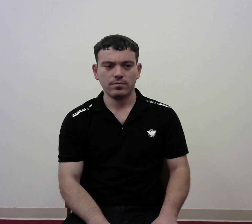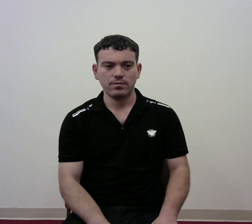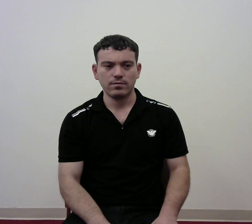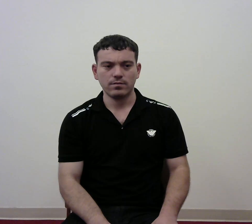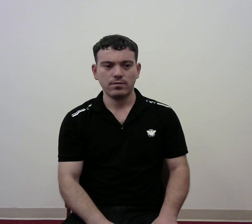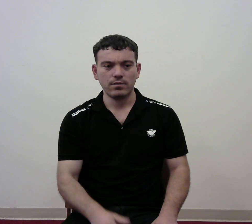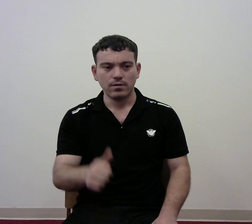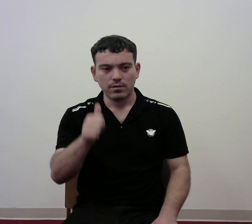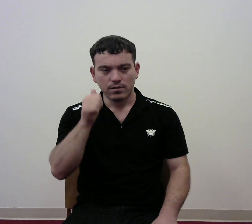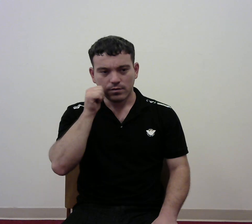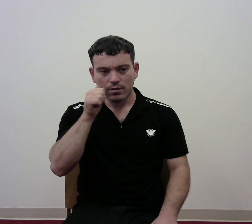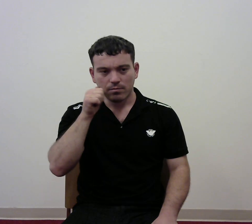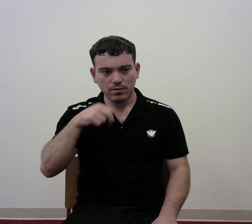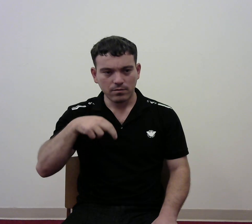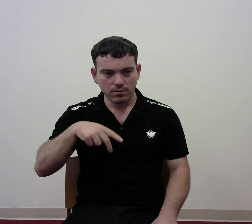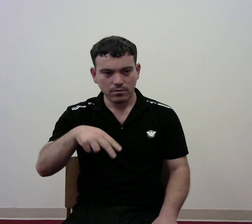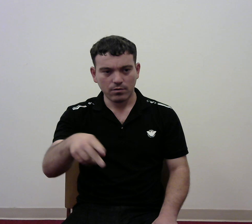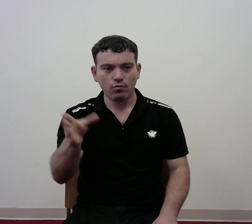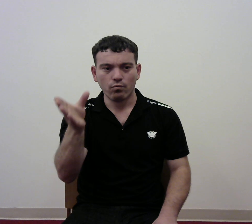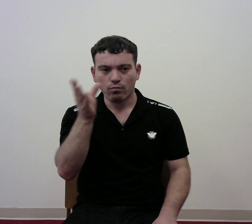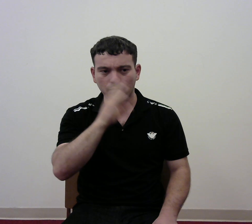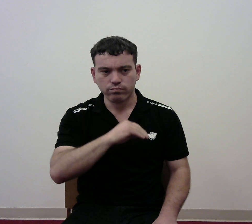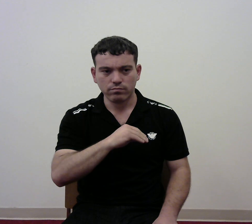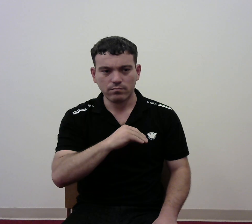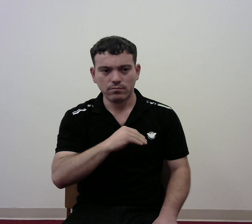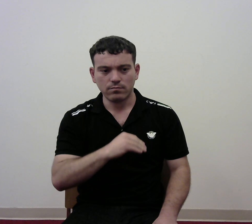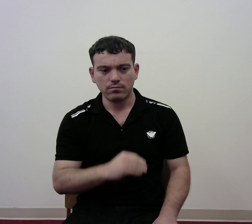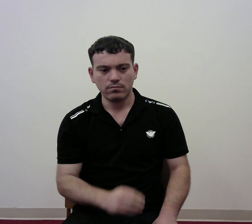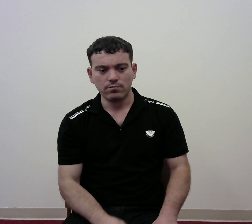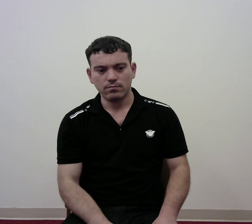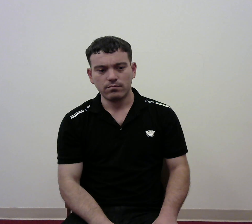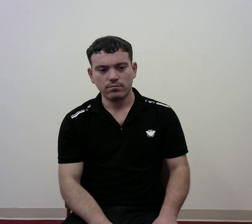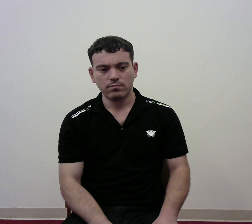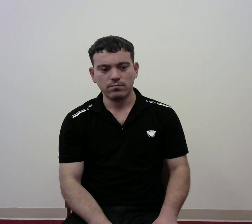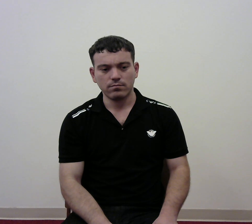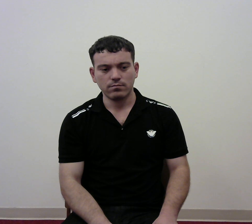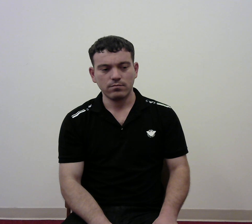Sabah gələ bilərəmmi?